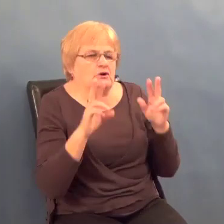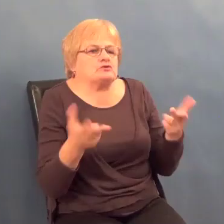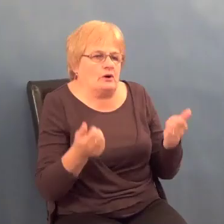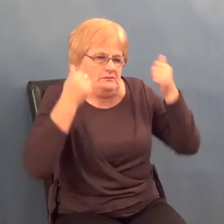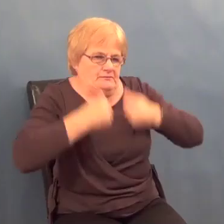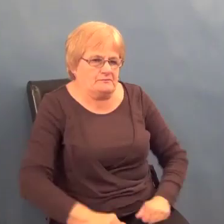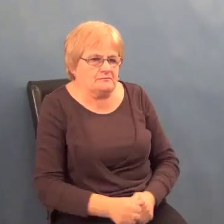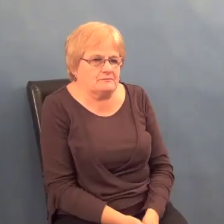Skąd się wzięło ubranie?